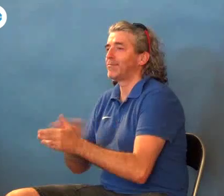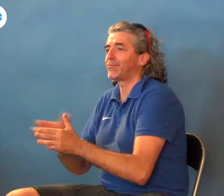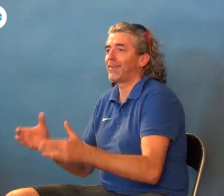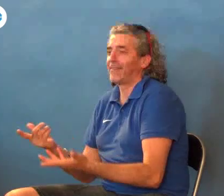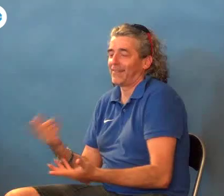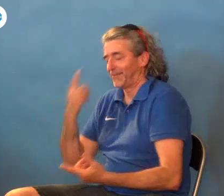Nie wiem.